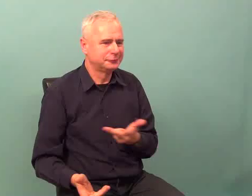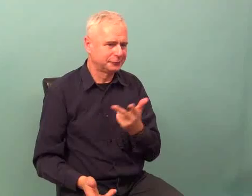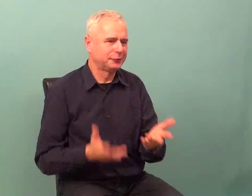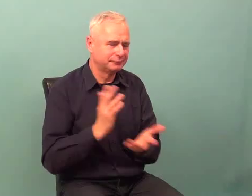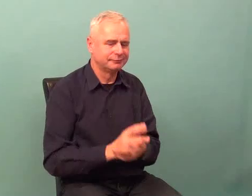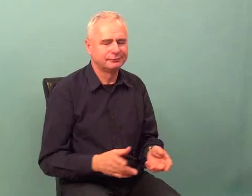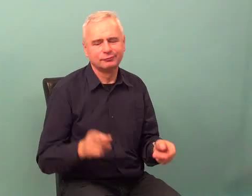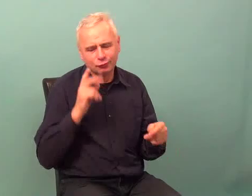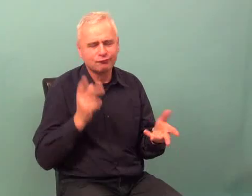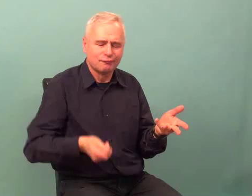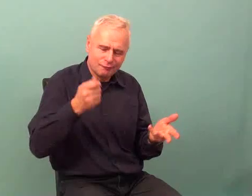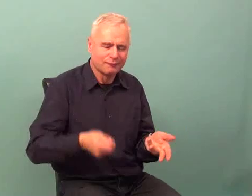Chłopak odbijał rakietką piłeczkę i jadł gruszkę.